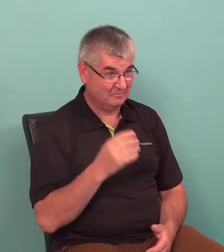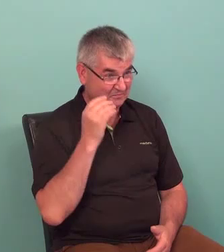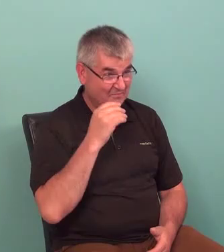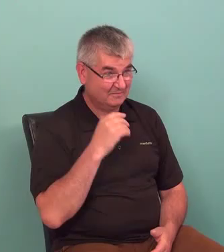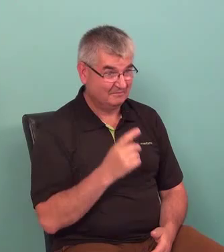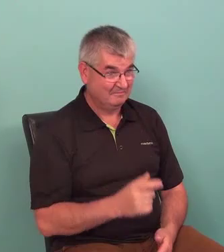Nauczyć się.